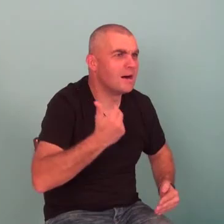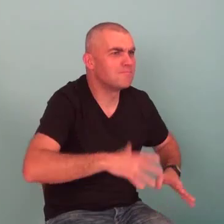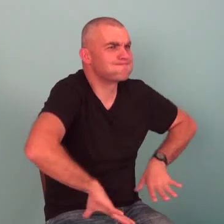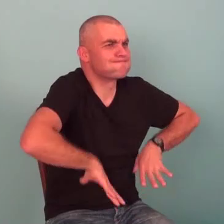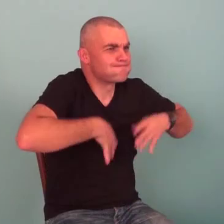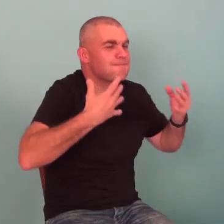Miś się denerwuje.